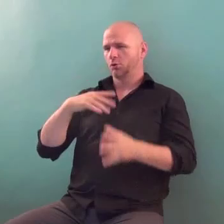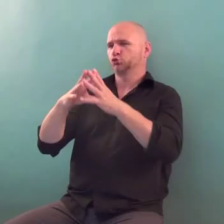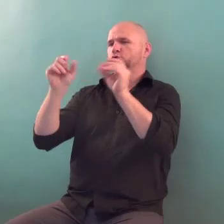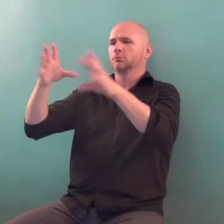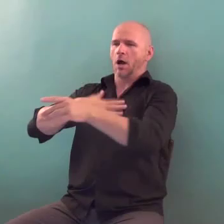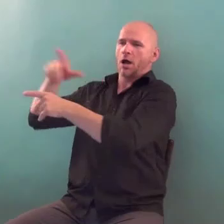Jest seans o dziesiątej.